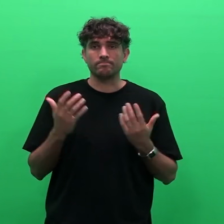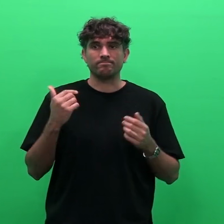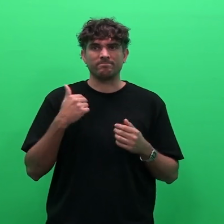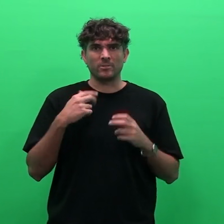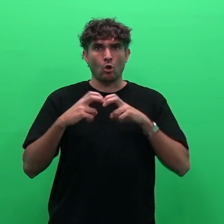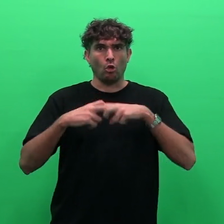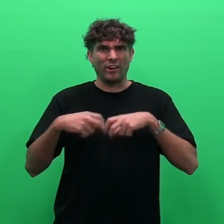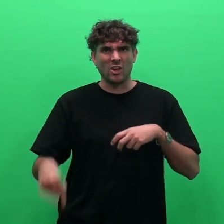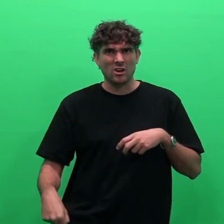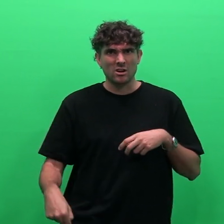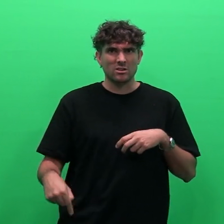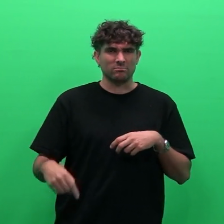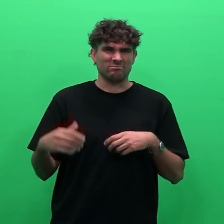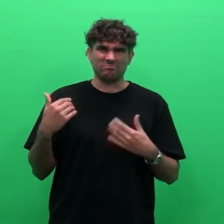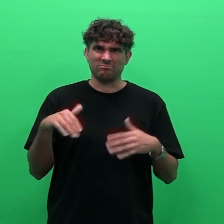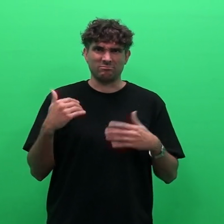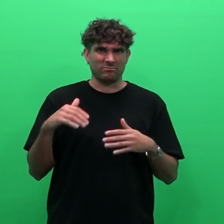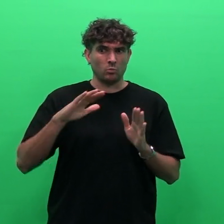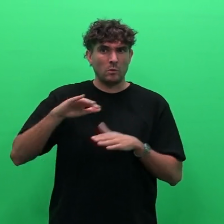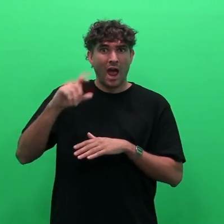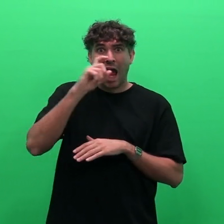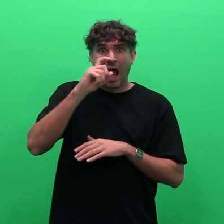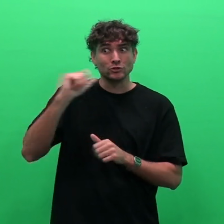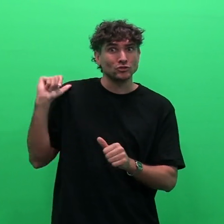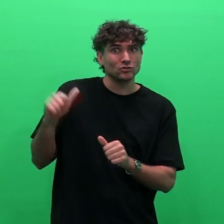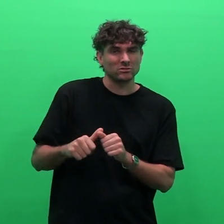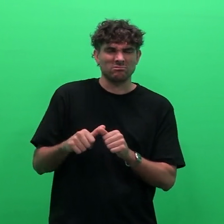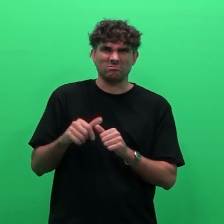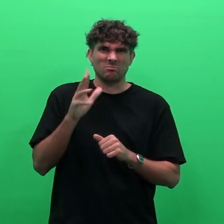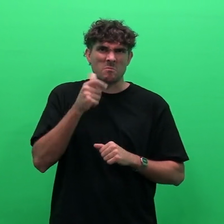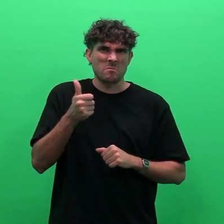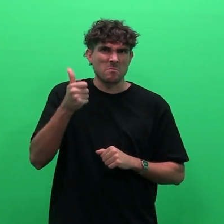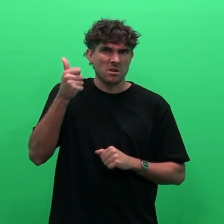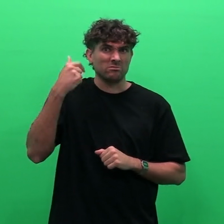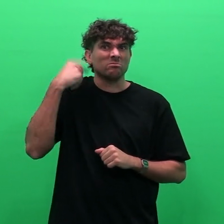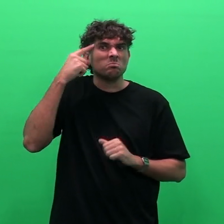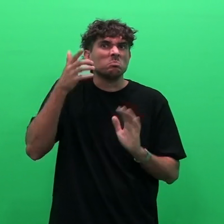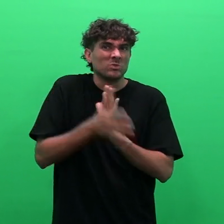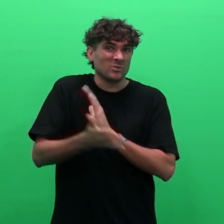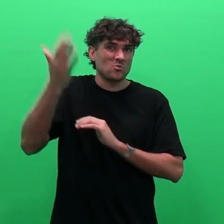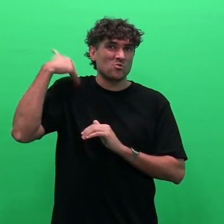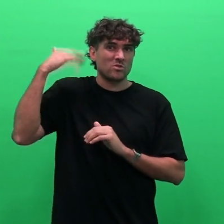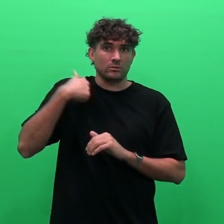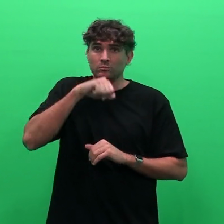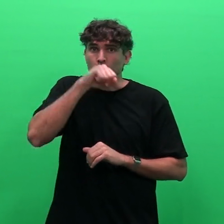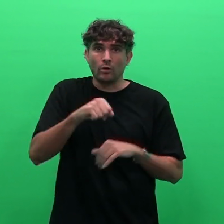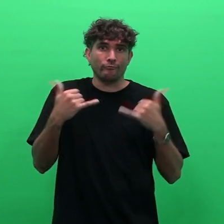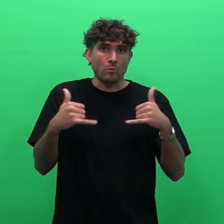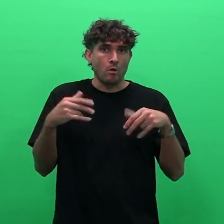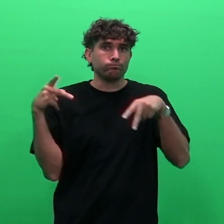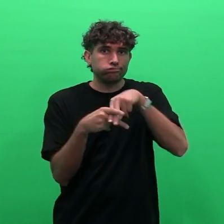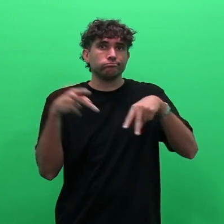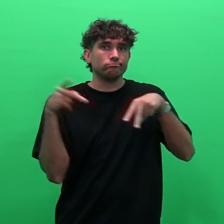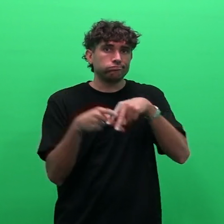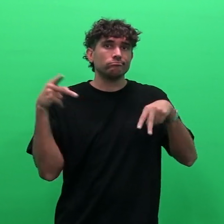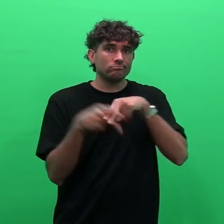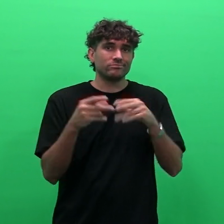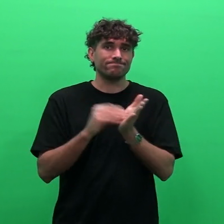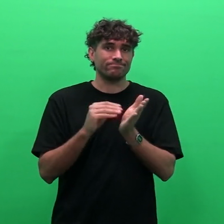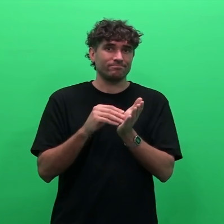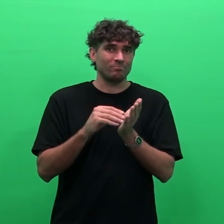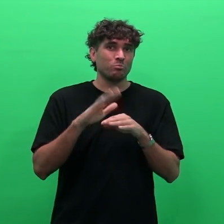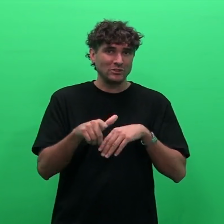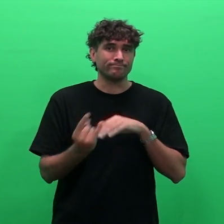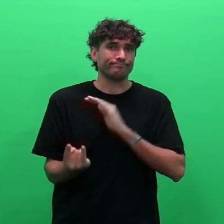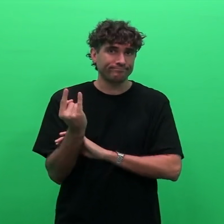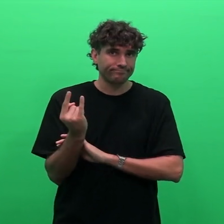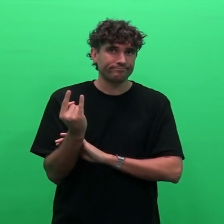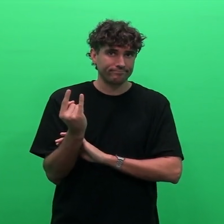Em fa bastant de mal el genoll, i els últims anys ha anat a més. Crec que pot ser perquè m'agrada molt el futbol i quan abans hi jugava em feien moltes faltes i em donaven cops al genoll, aquesta pot ser la causa.